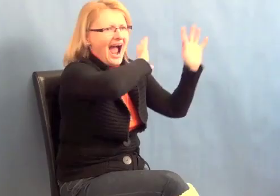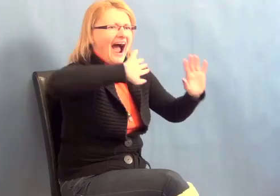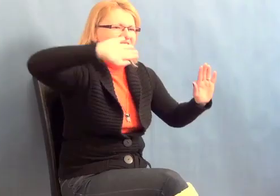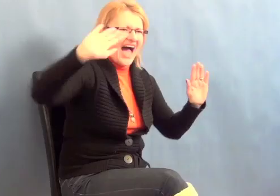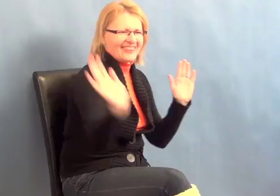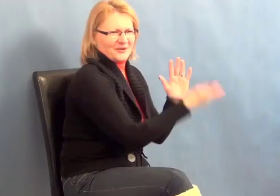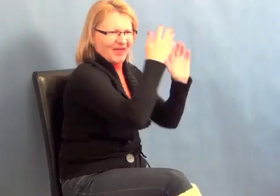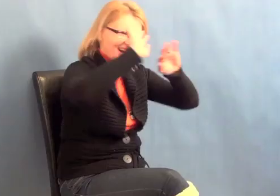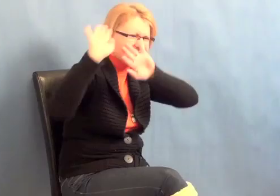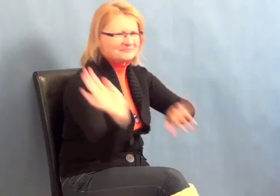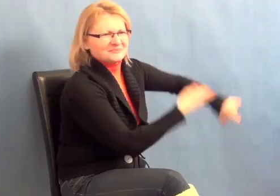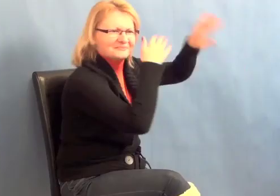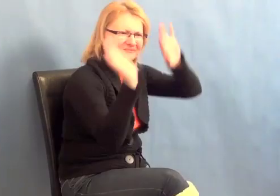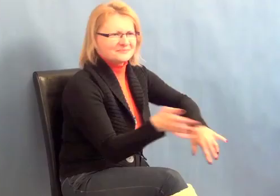Ewakuują wszystkich.